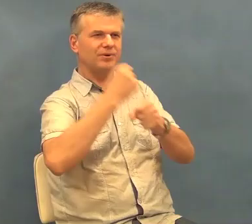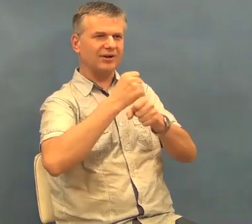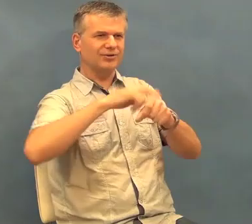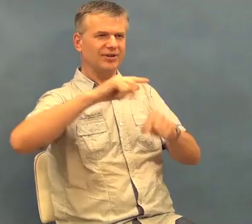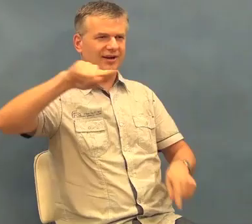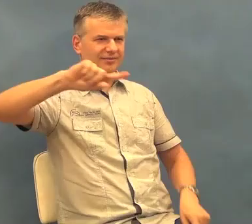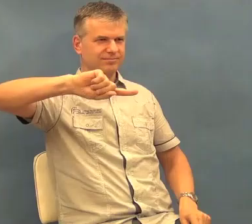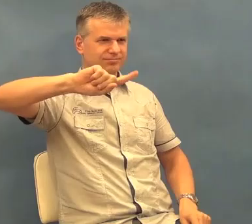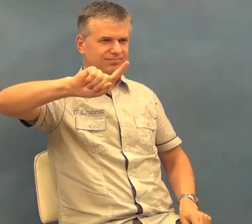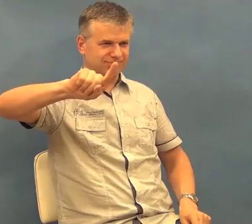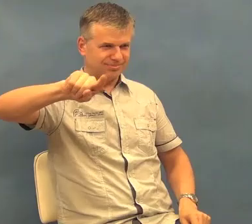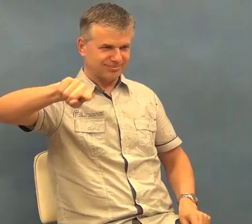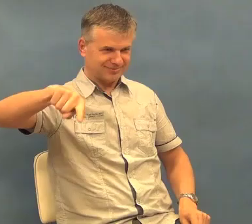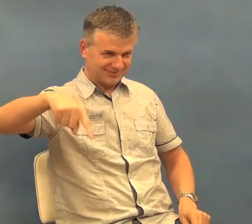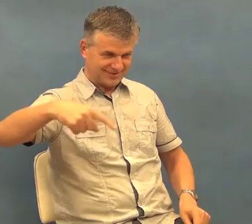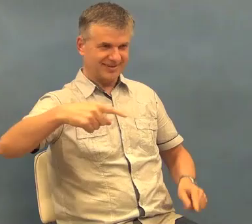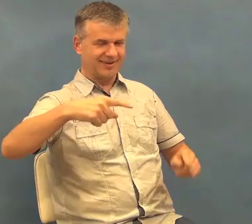Wskazówka zegara się przesuwa.